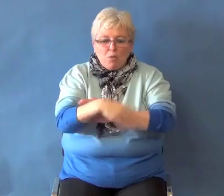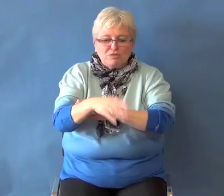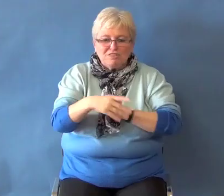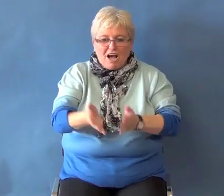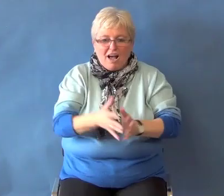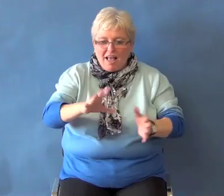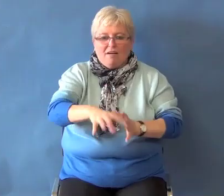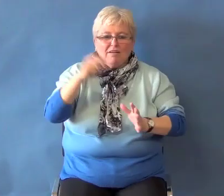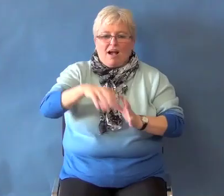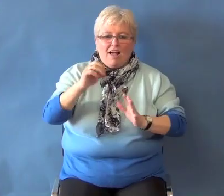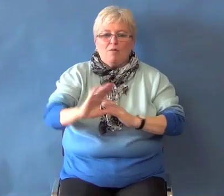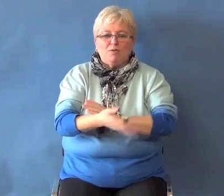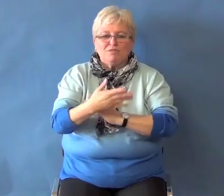Miska jest pusta, ptaszek zabrał je z miski.